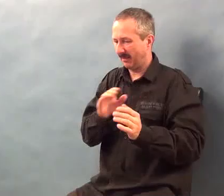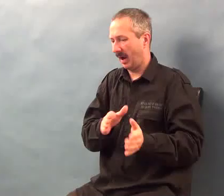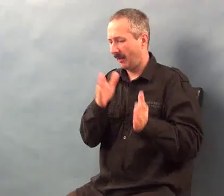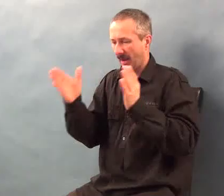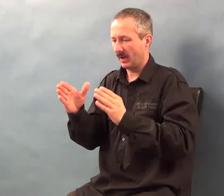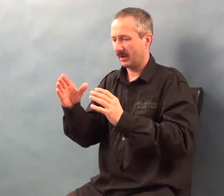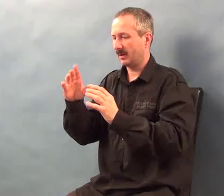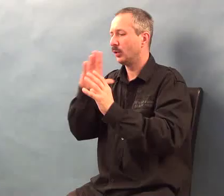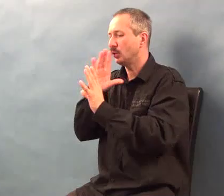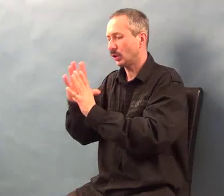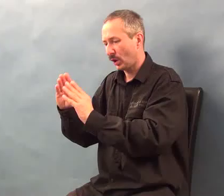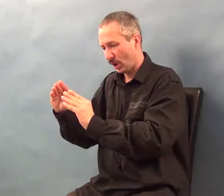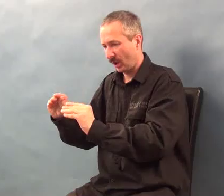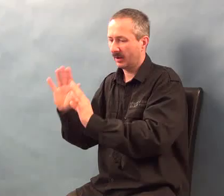Na następnym obrazku cisza, spokój.